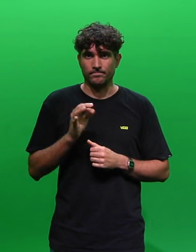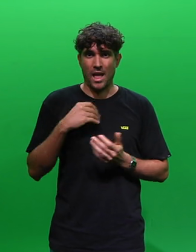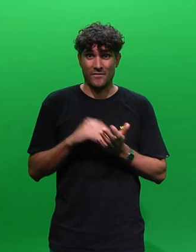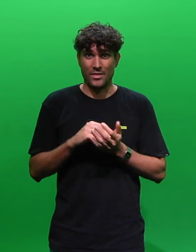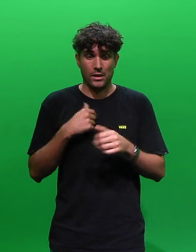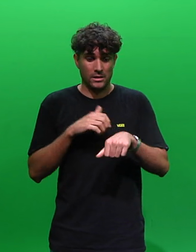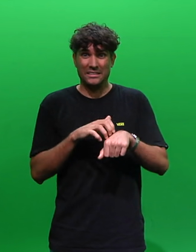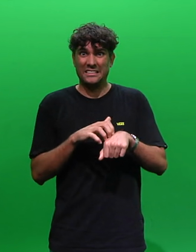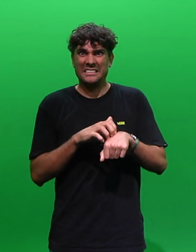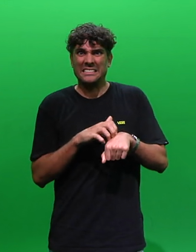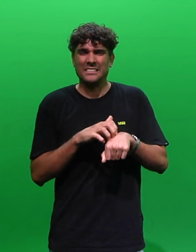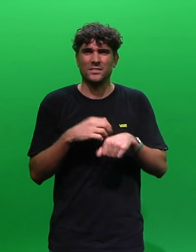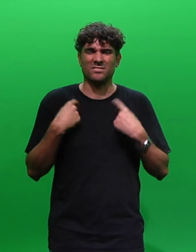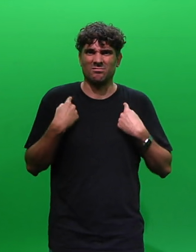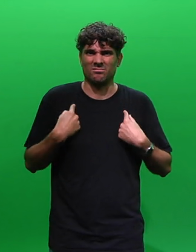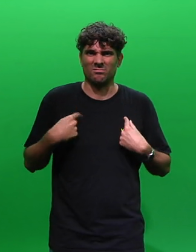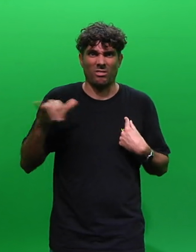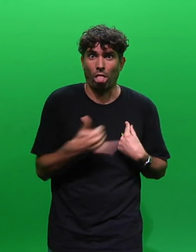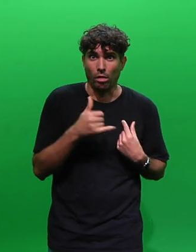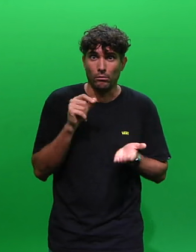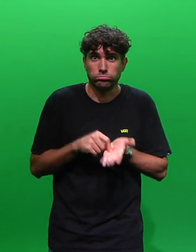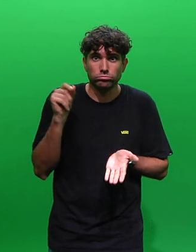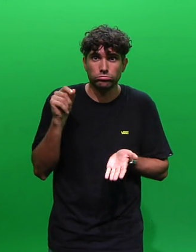Sí, de vegades em rasco i just després, de seguida, estic molt cansat.